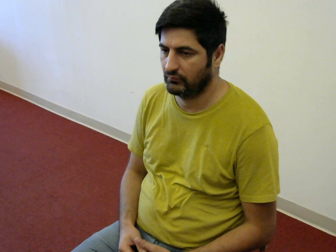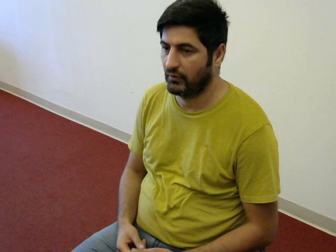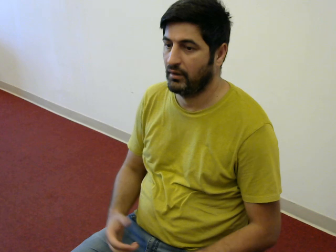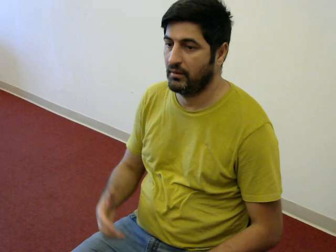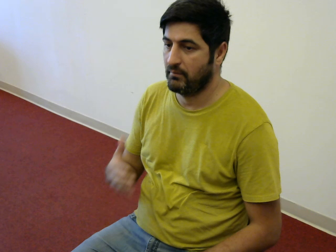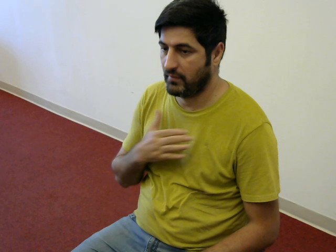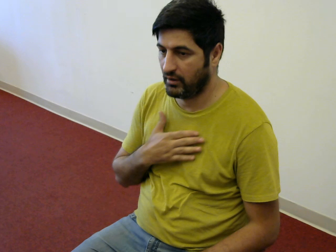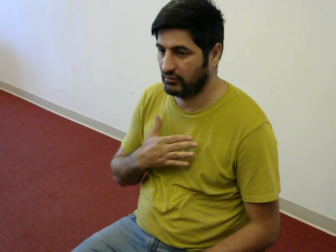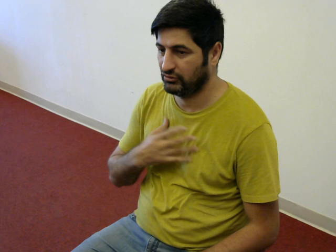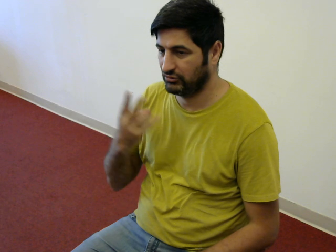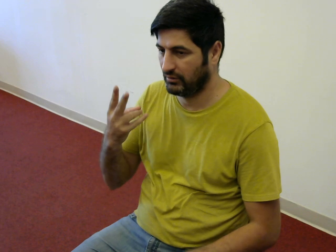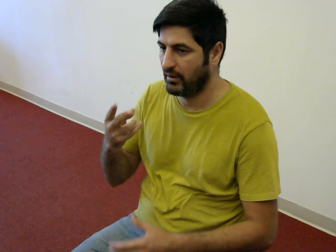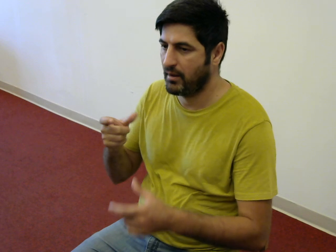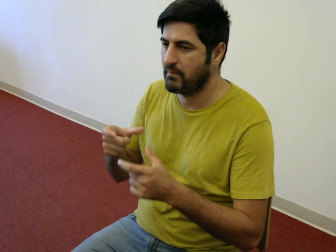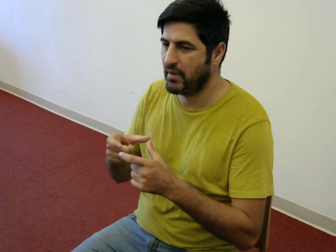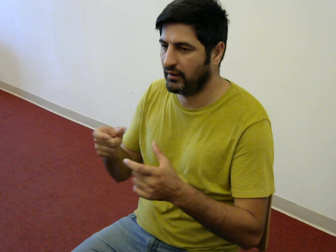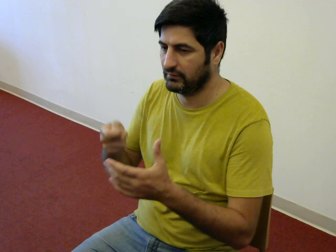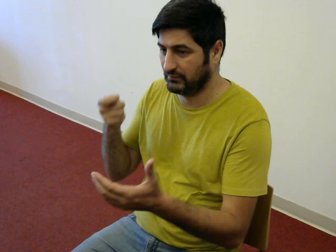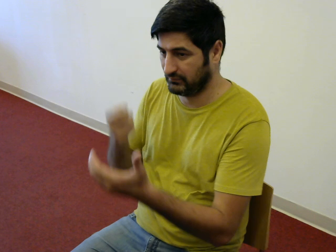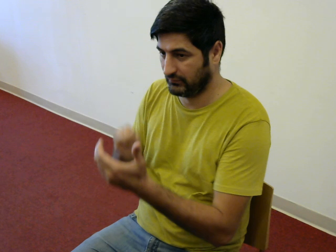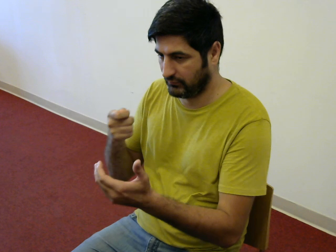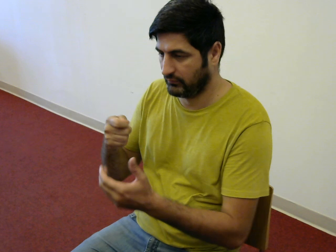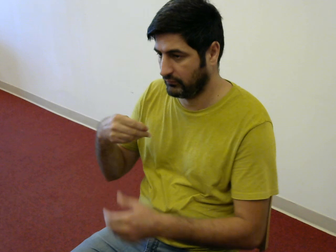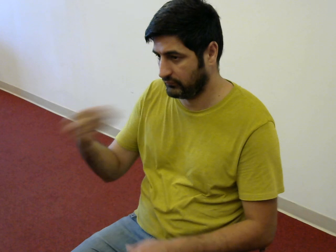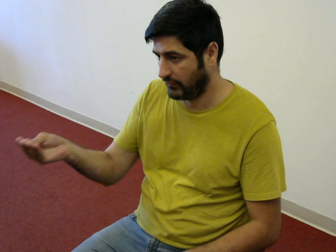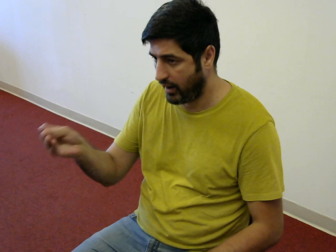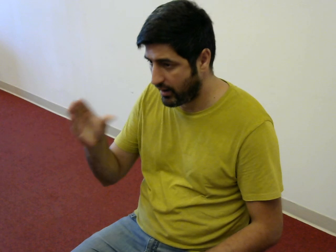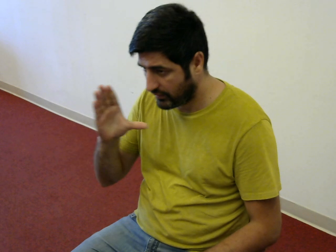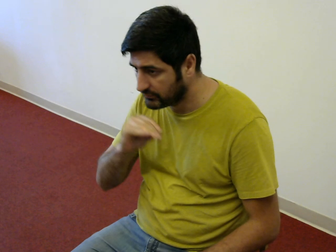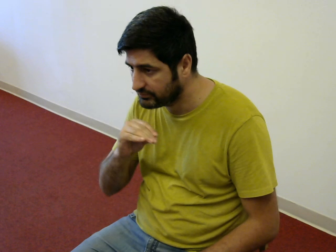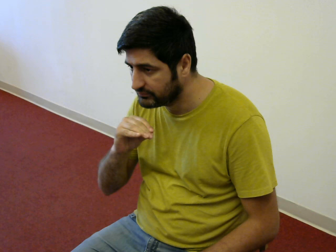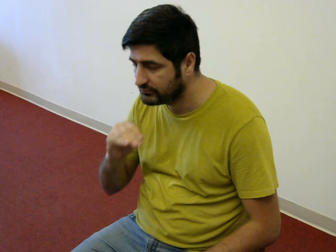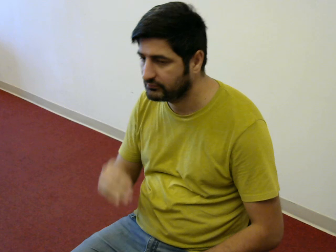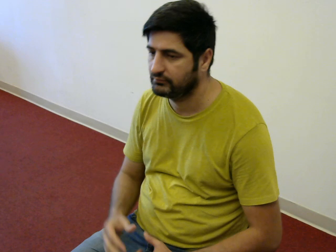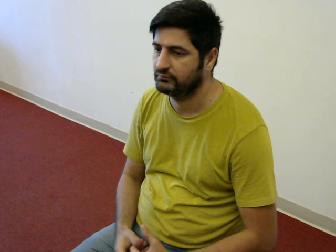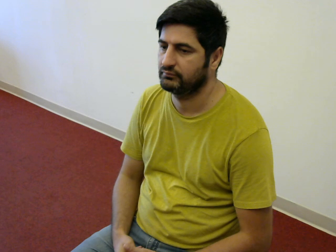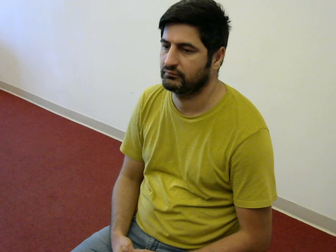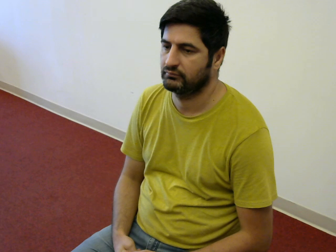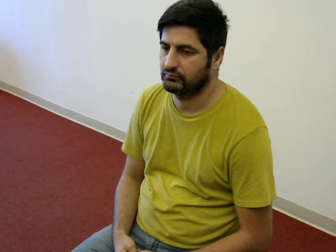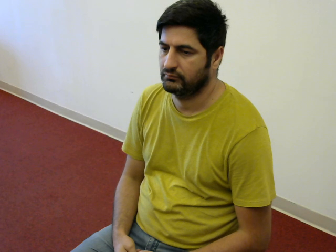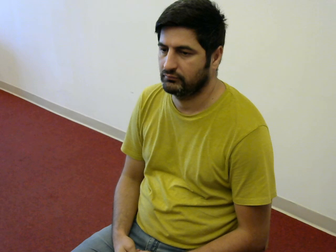Mənə 2 bilet verə bilərsinizmi?